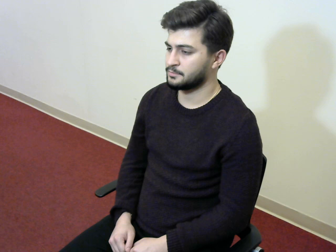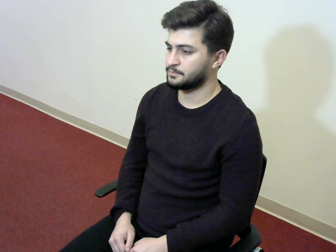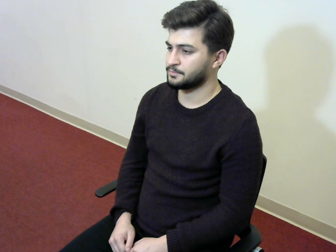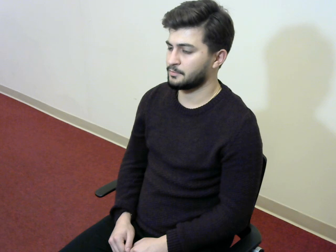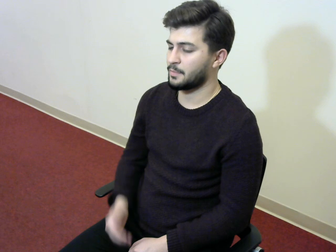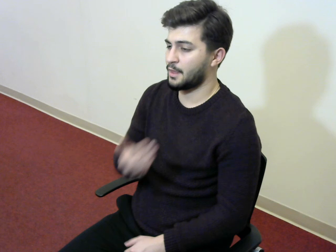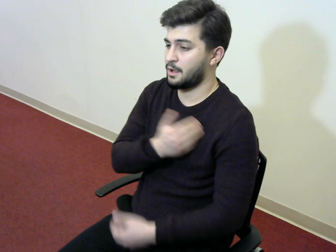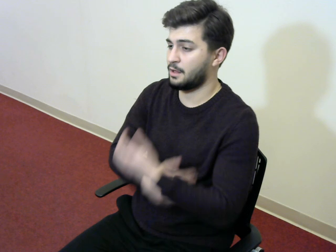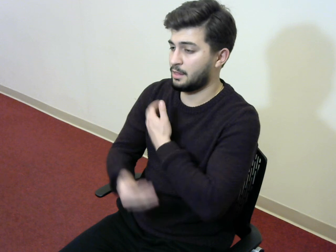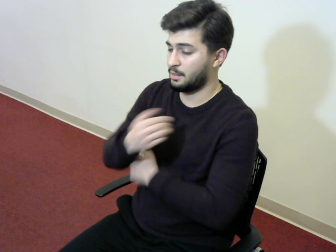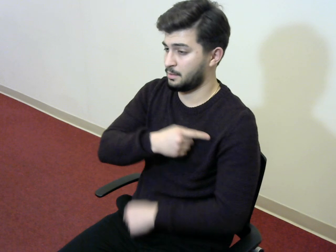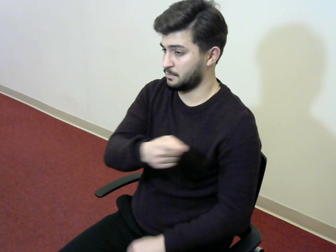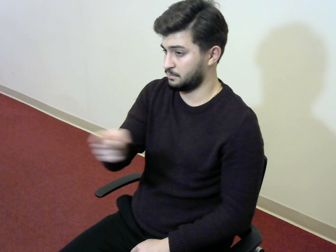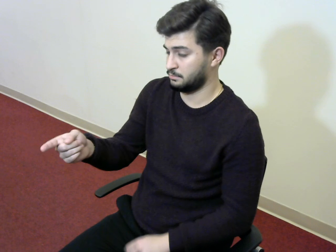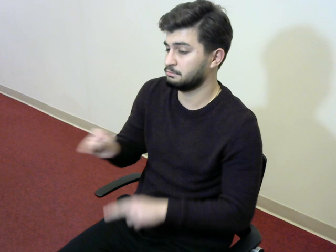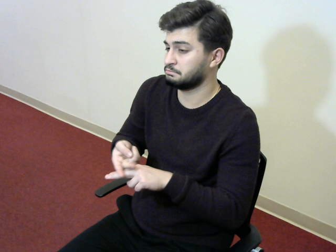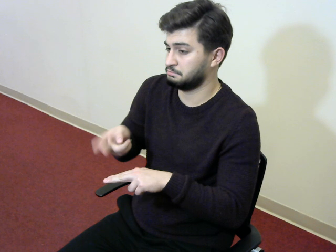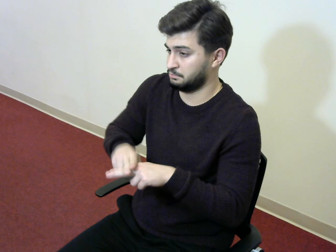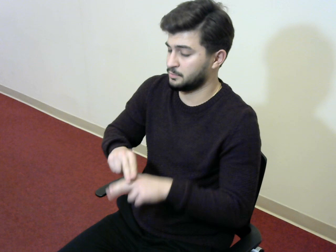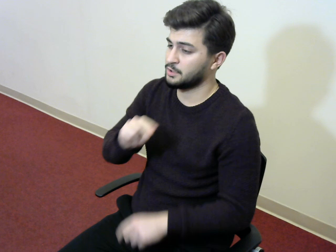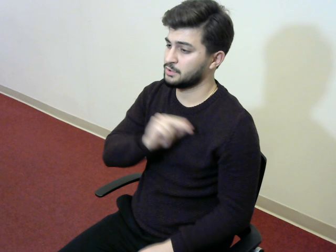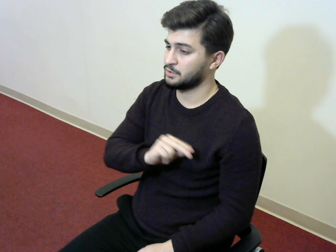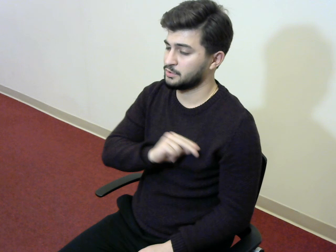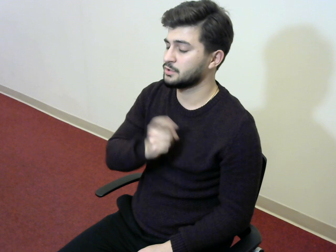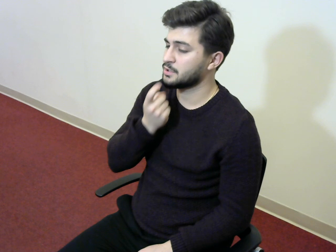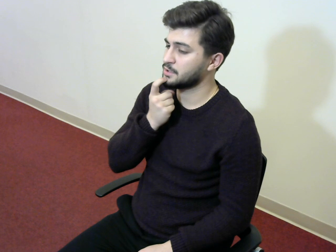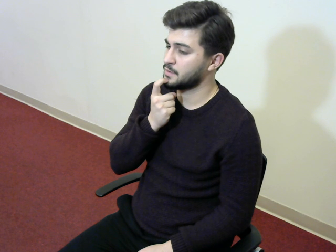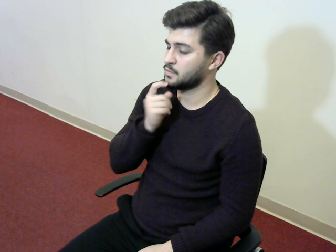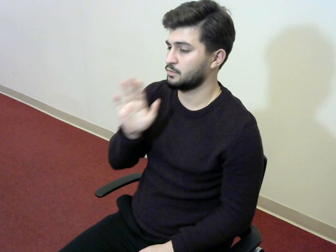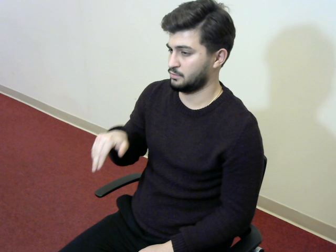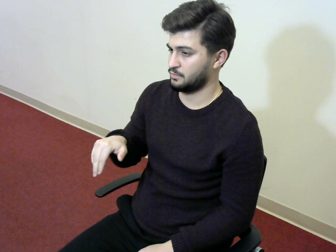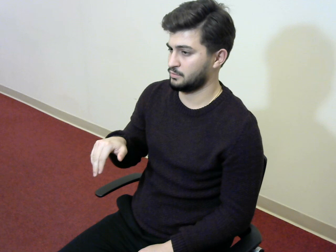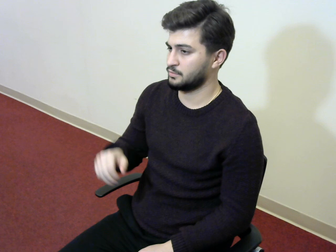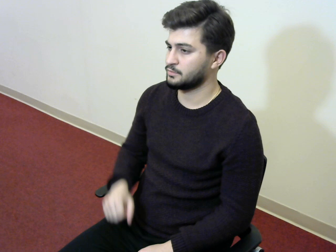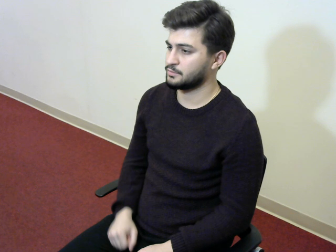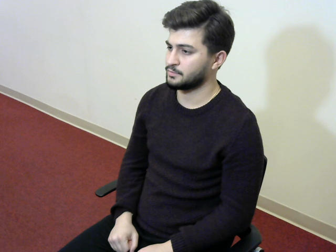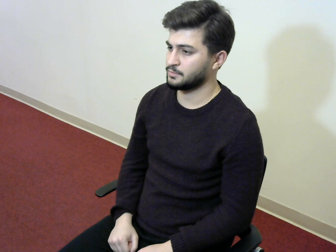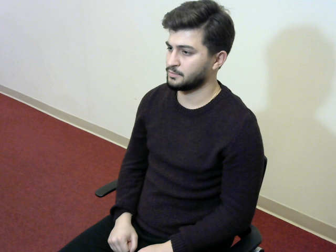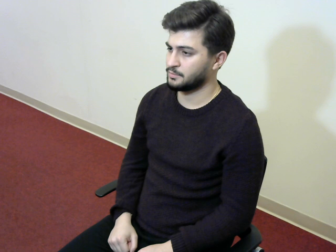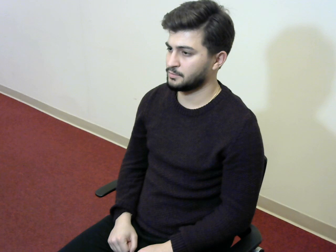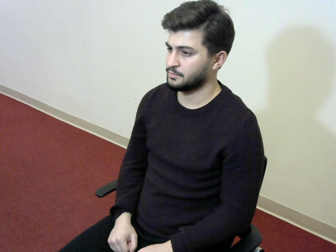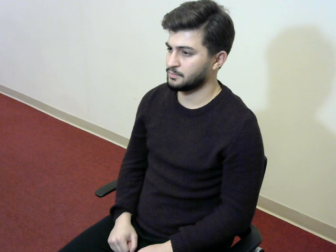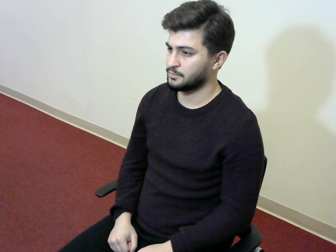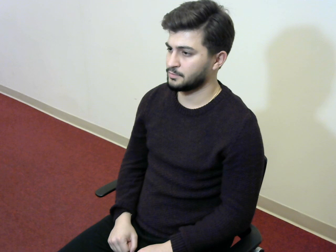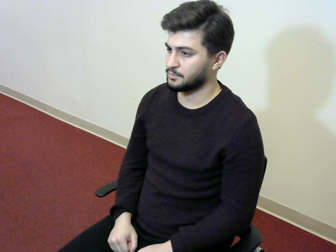Əlilliyi olanlar üçün iş çətin olur